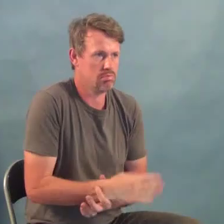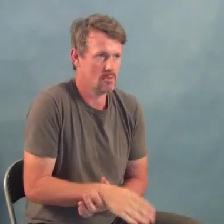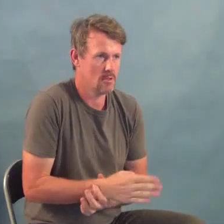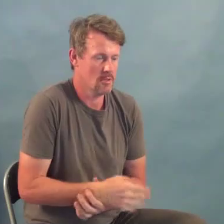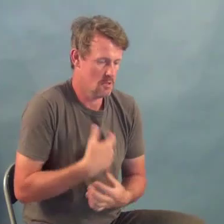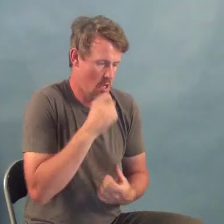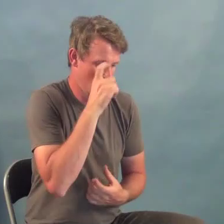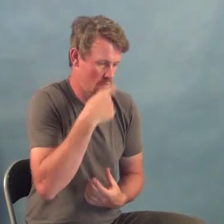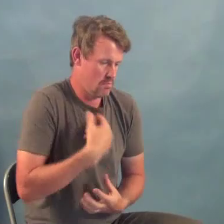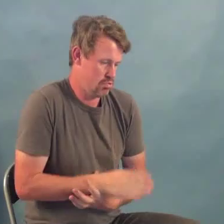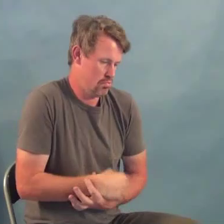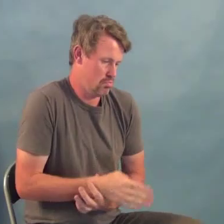Ja rano mam pusto w kalendarzu.